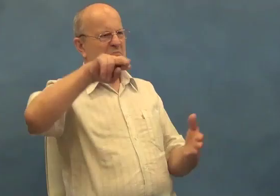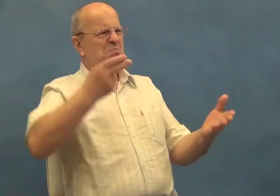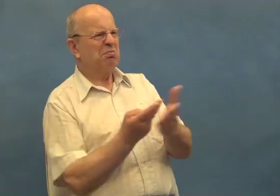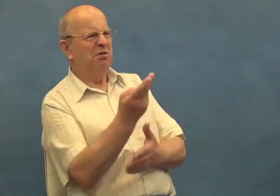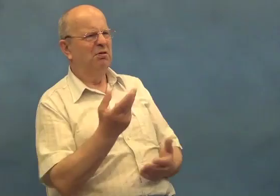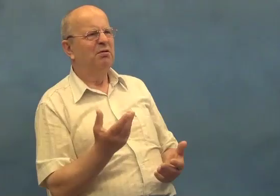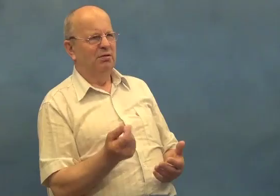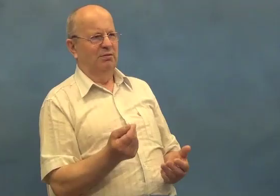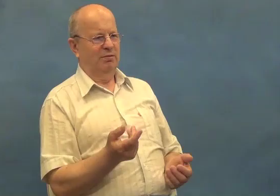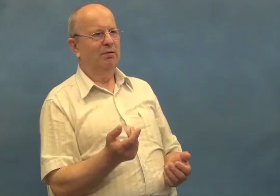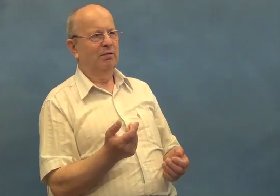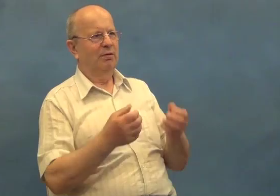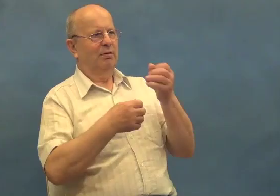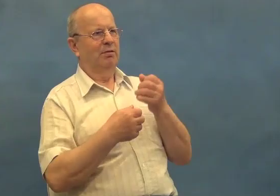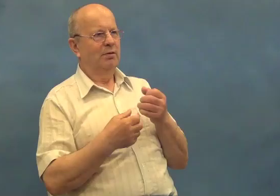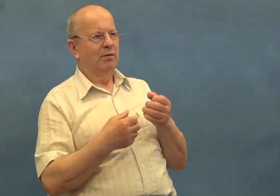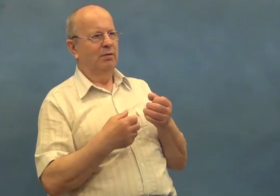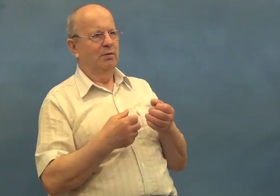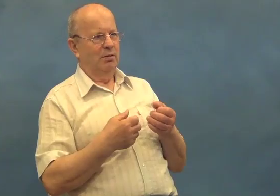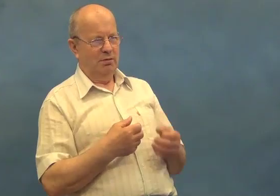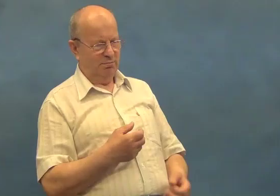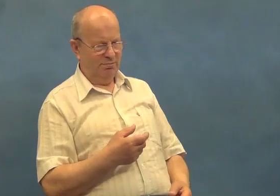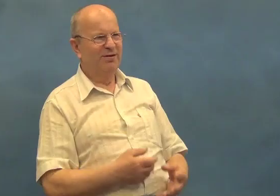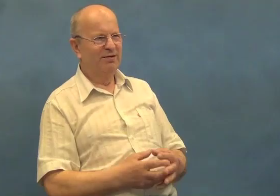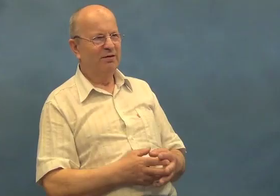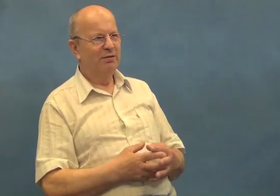Przewrócić się? Po co?